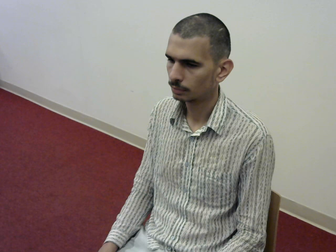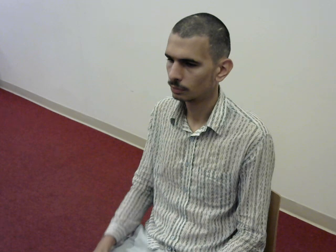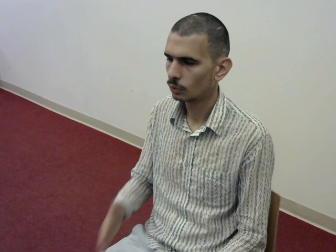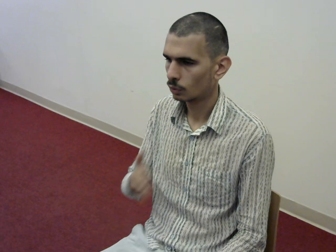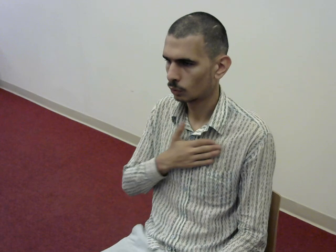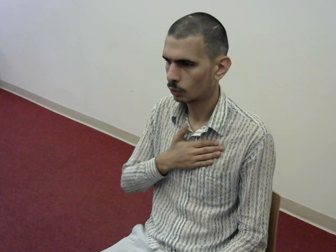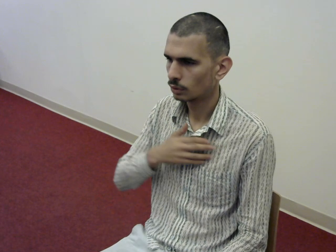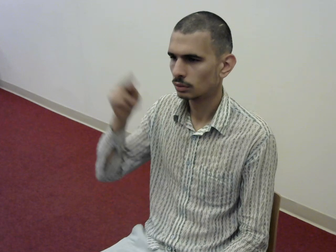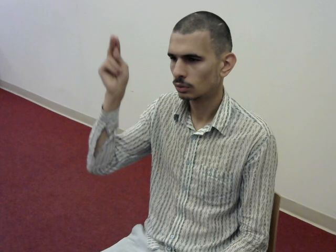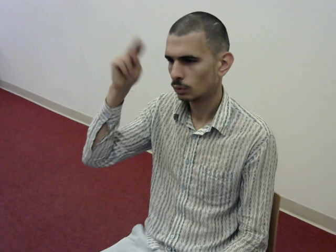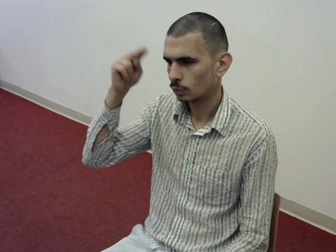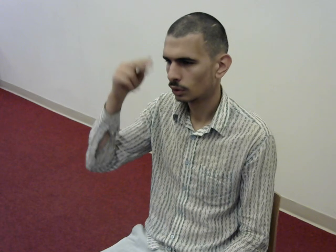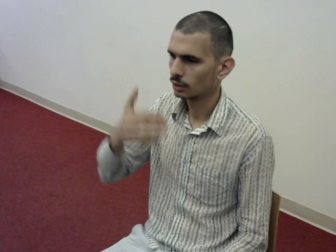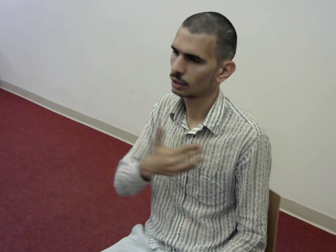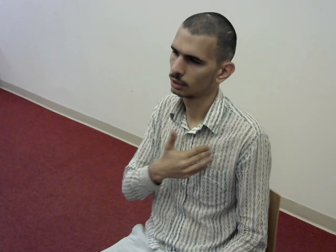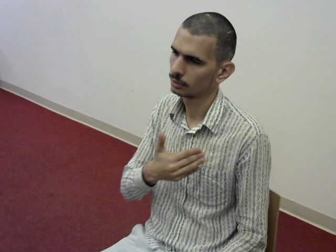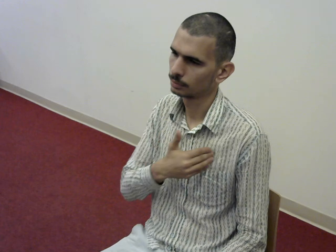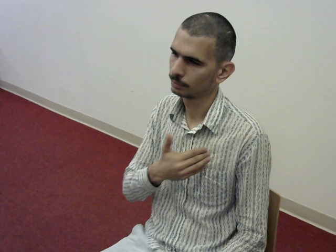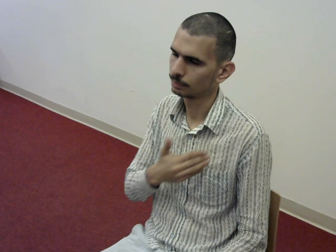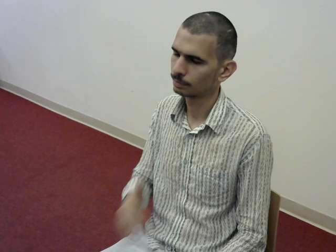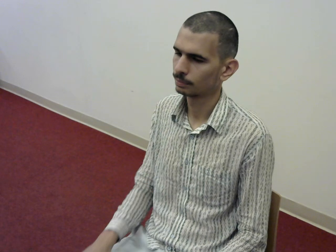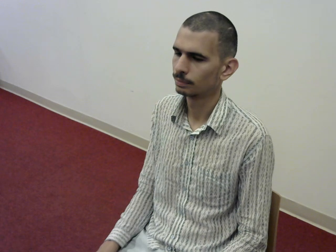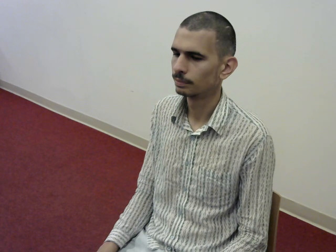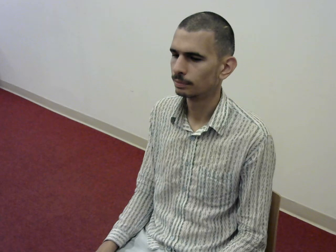Mən öyrənmək istəyirəm